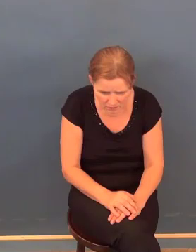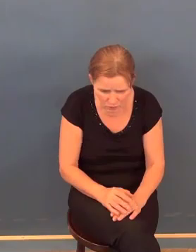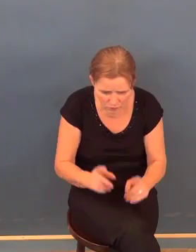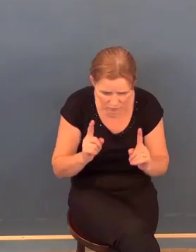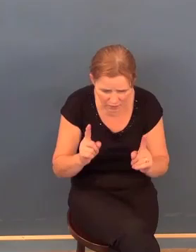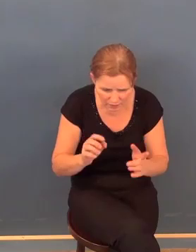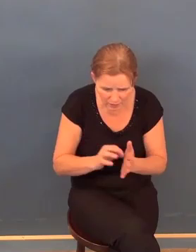Uwaga.